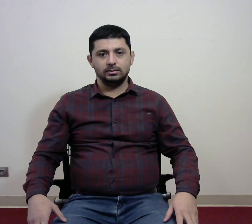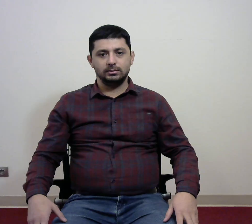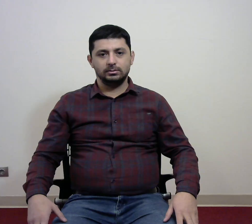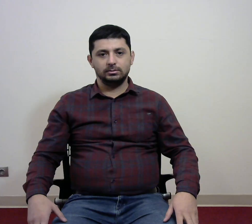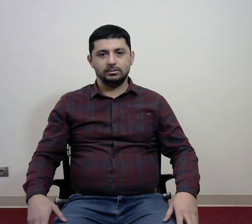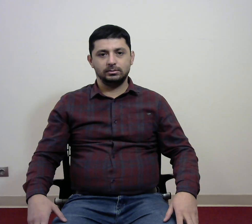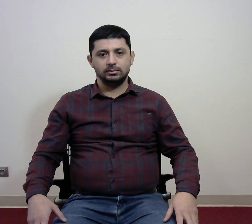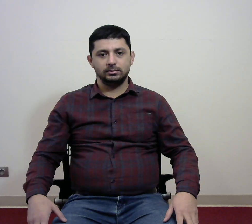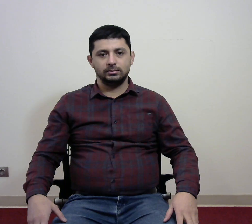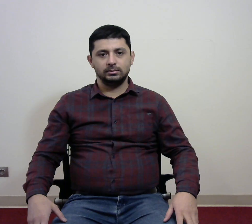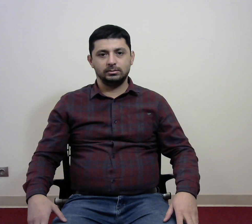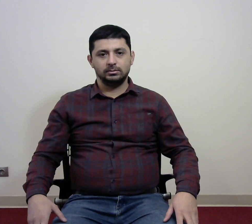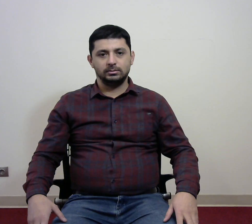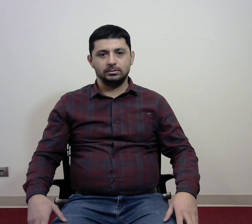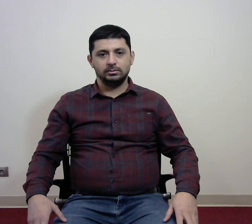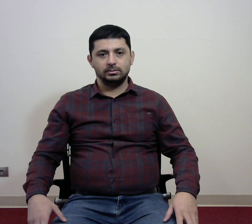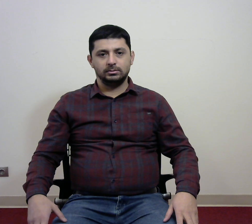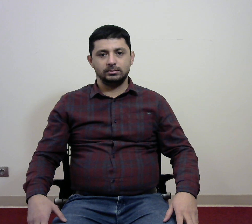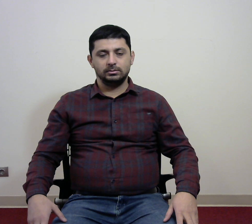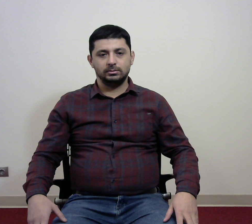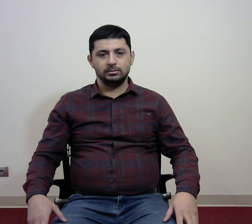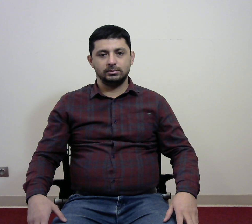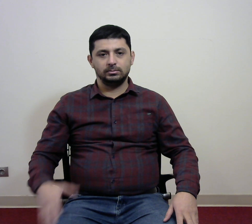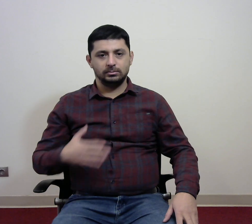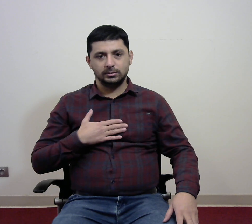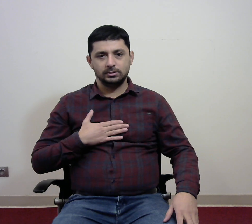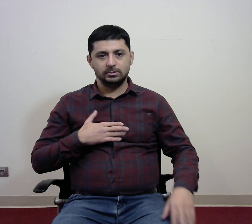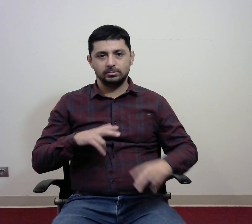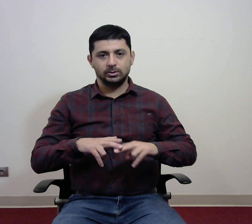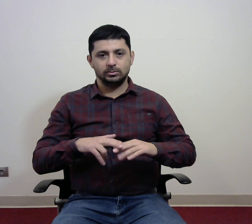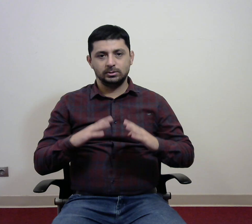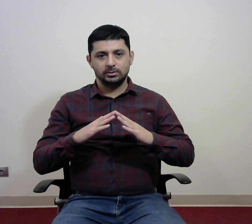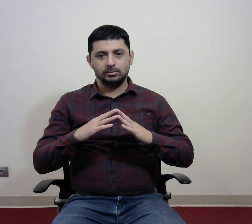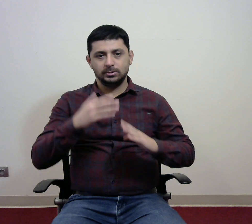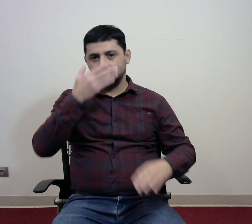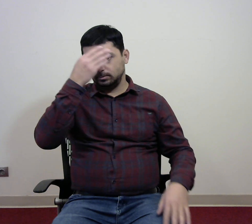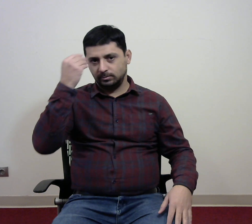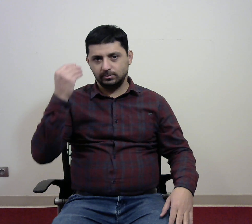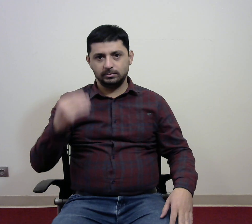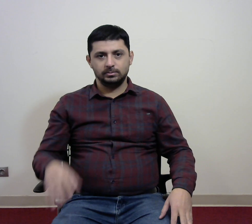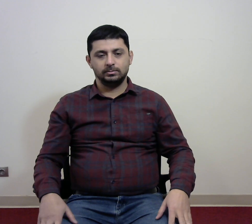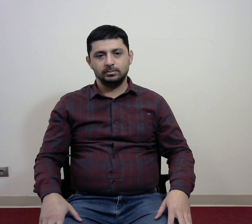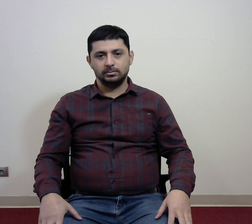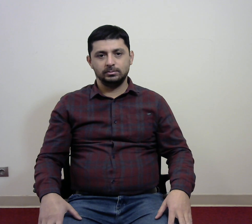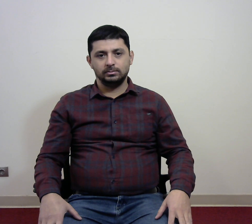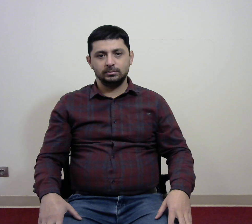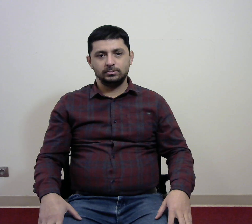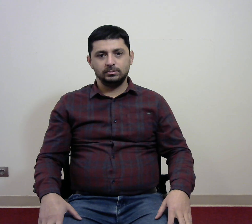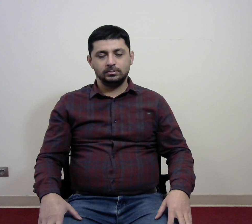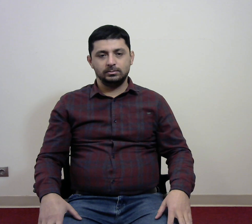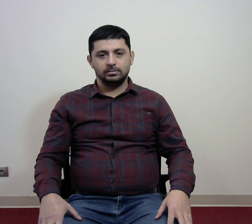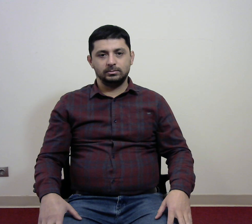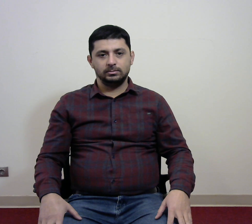Mən şəxsiyyət vəsiqəsini evdə unutmuşam